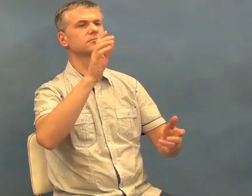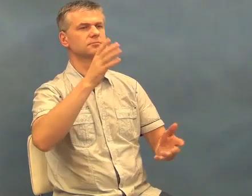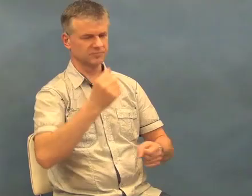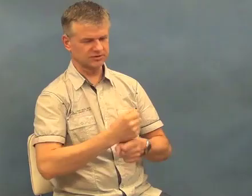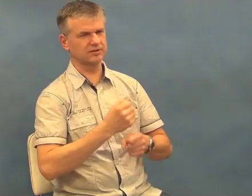Praca.